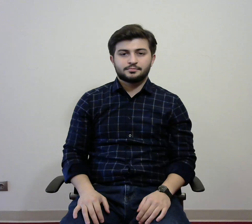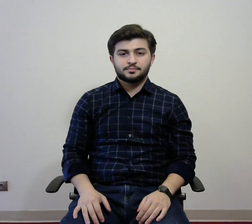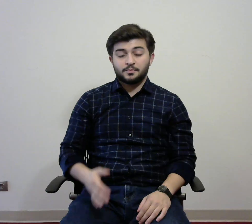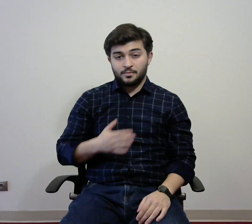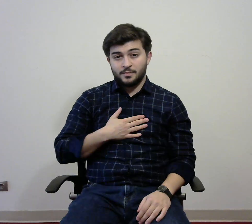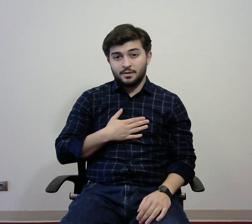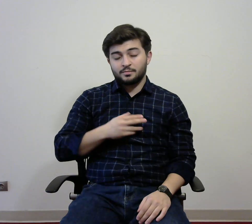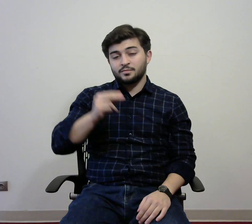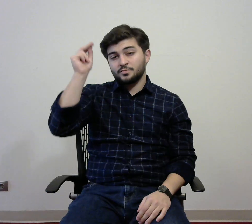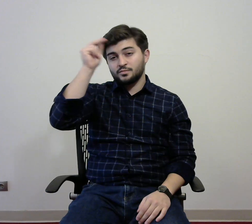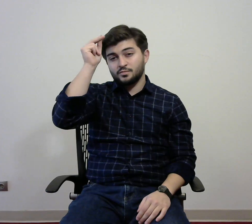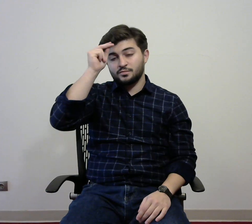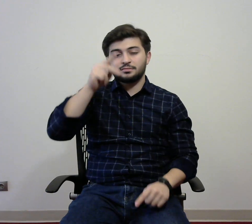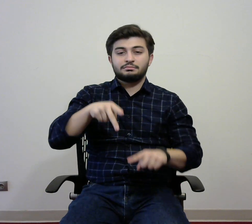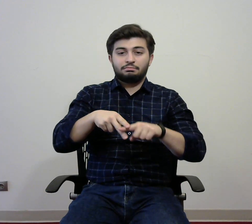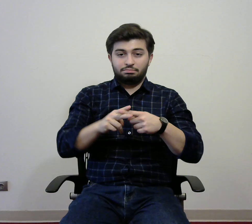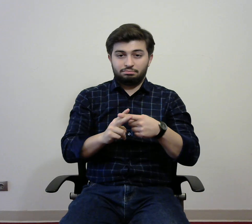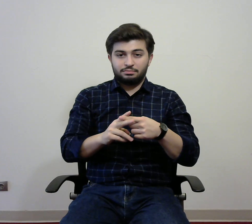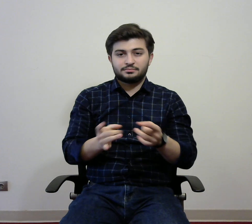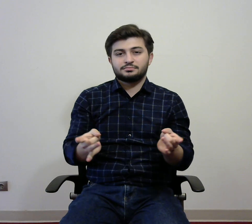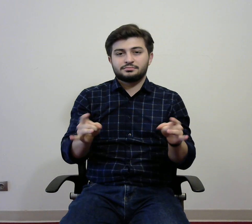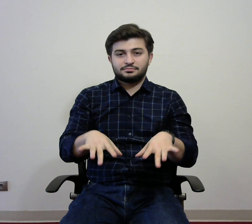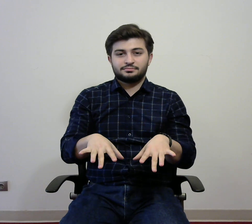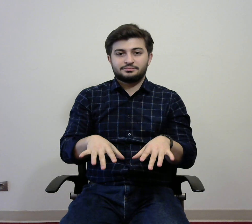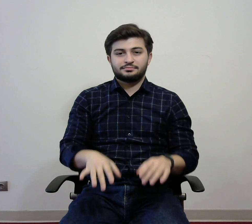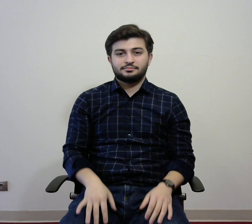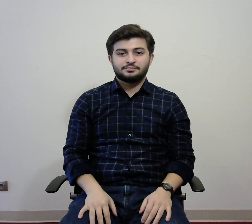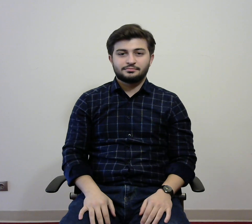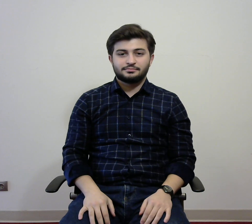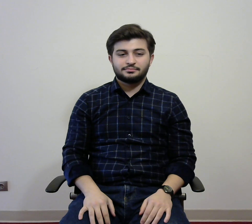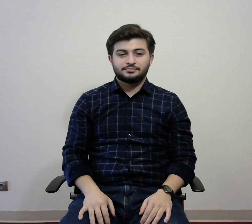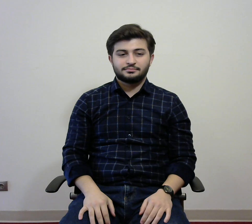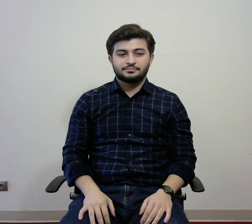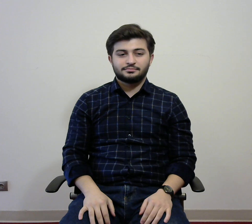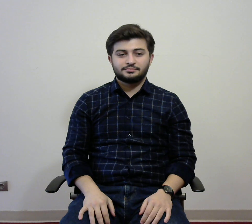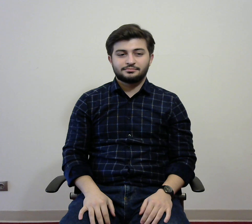Mənim təhsilim yarımçıq qalıb